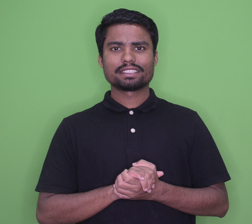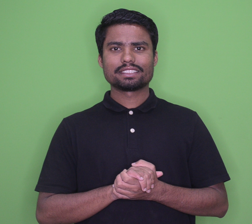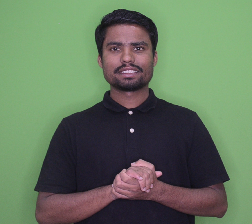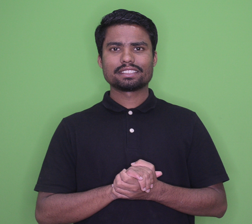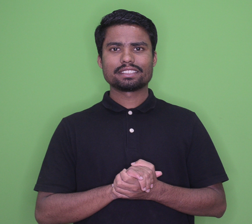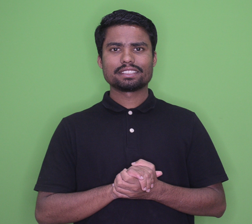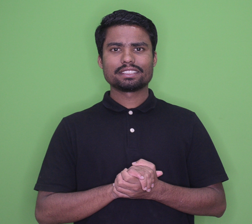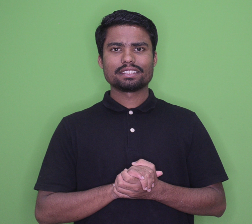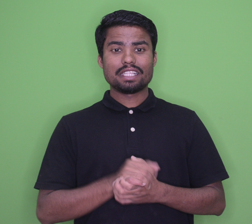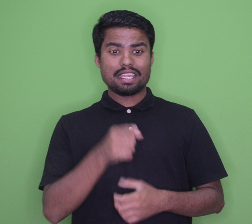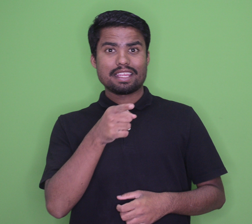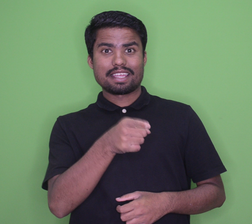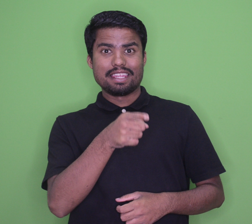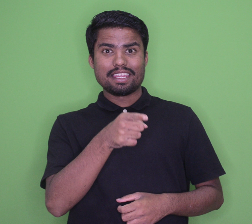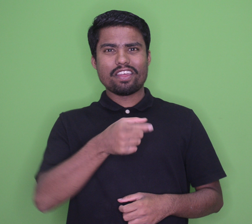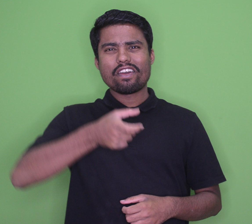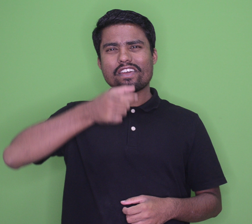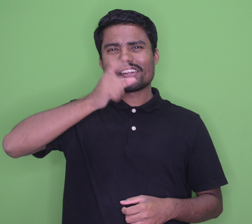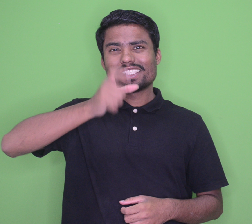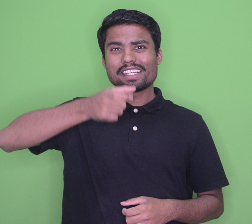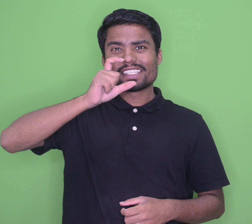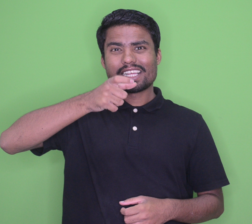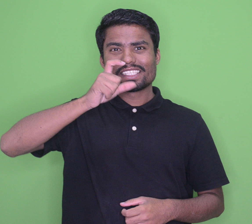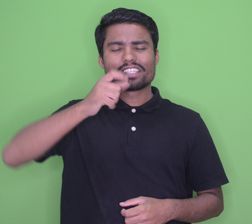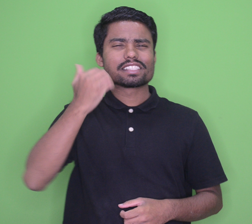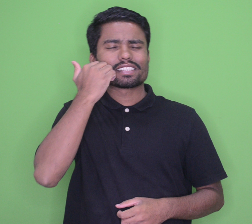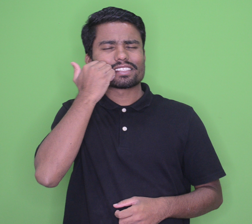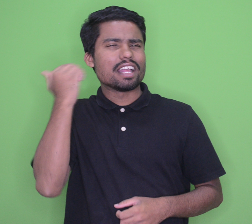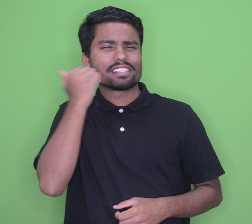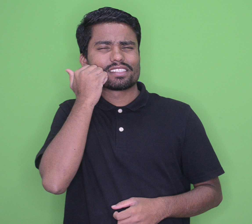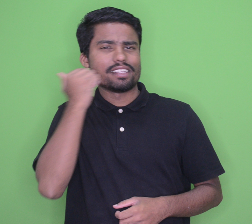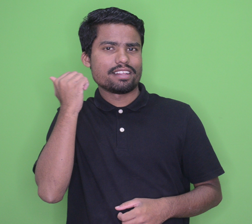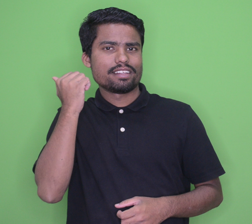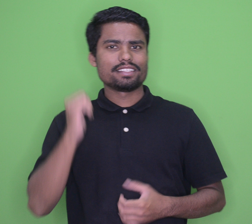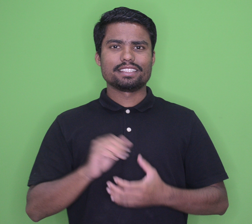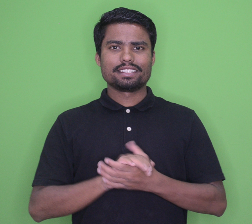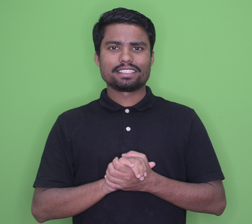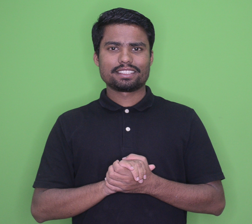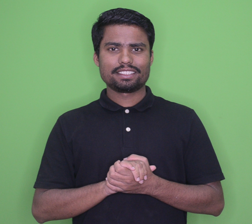it is cold coffee